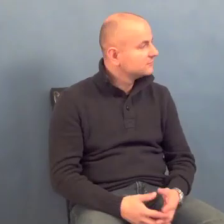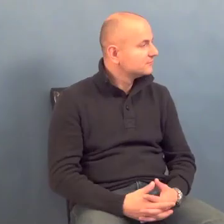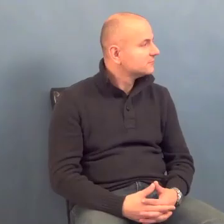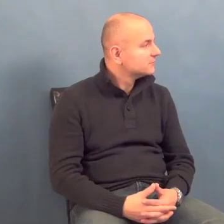Tak samo.